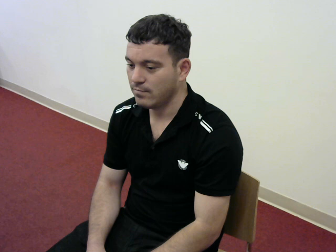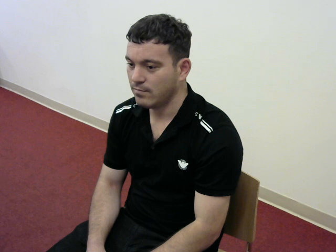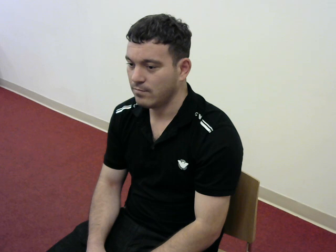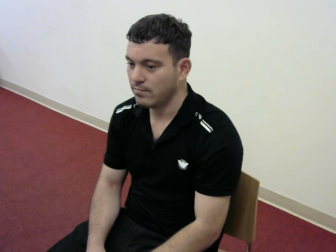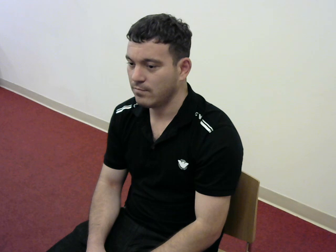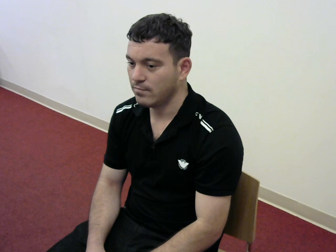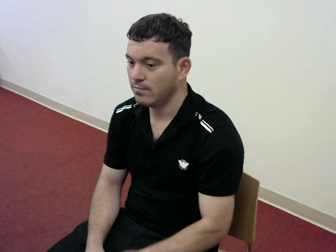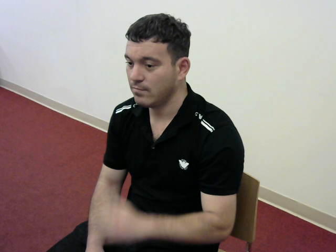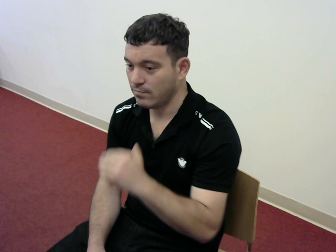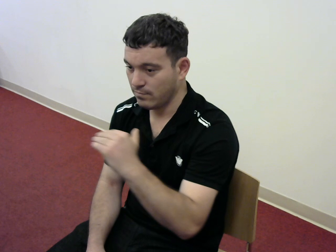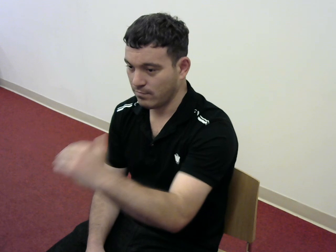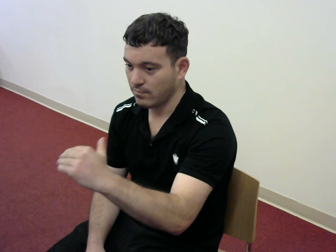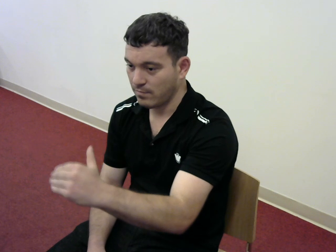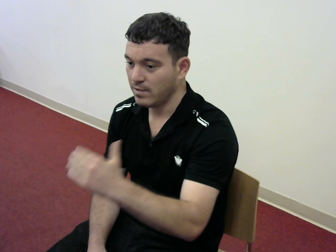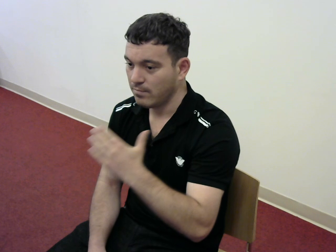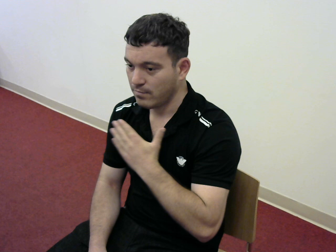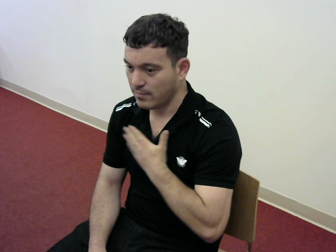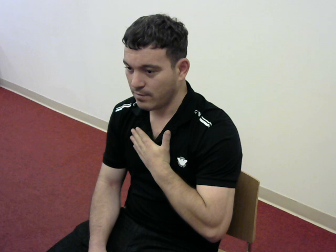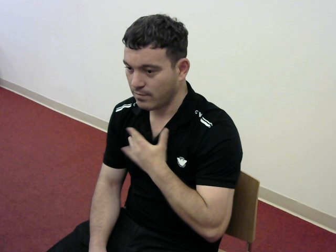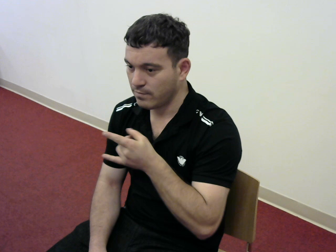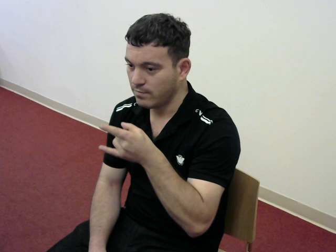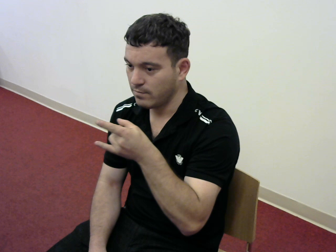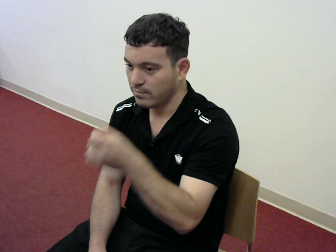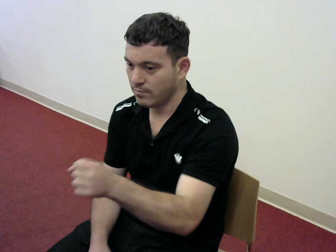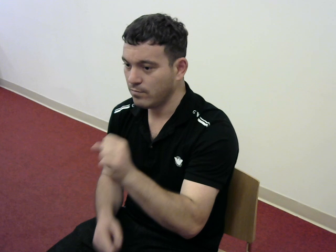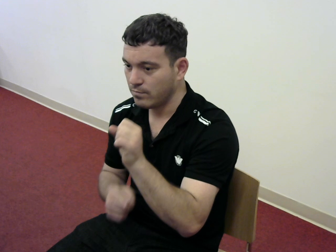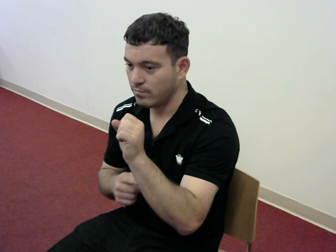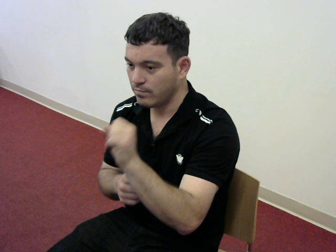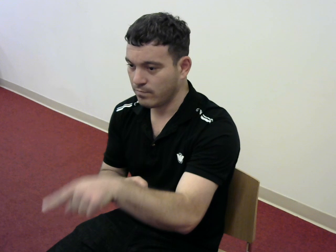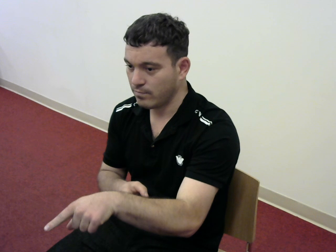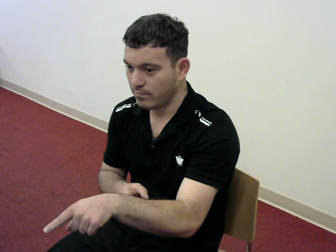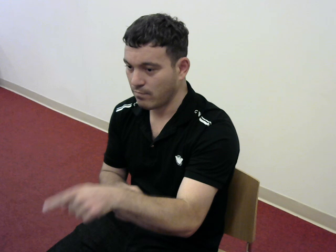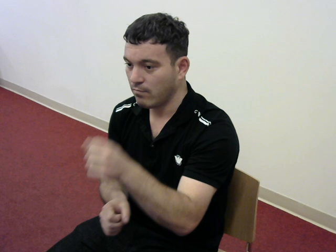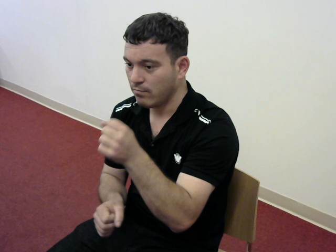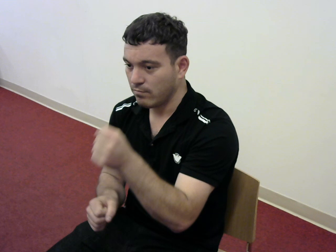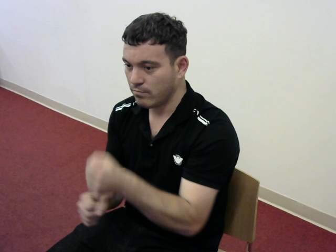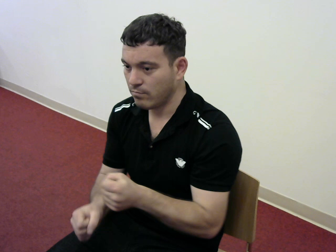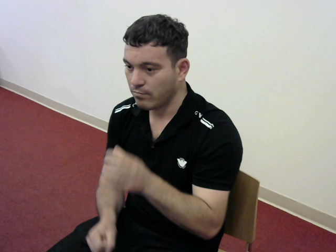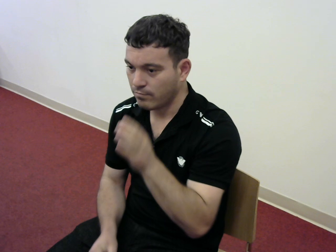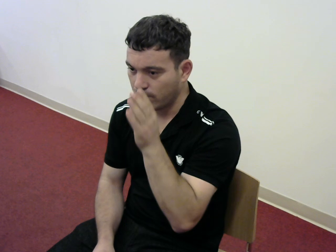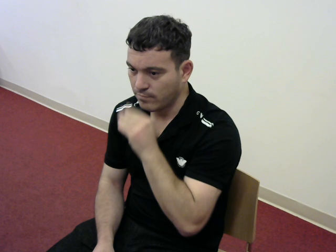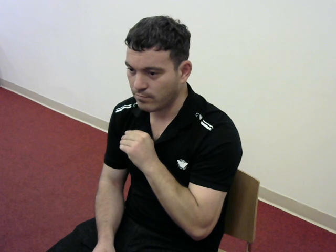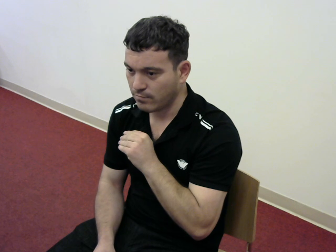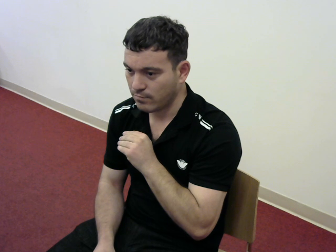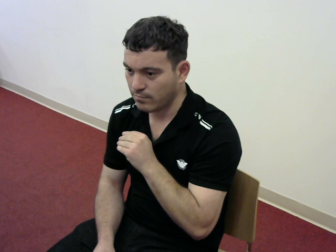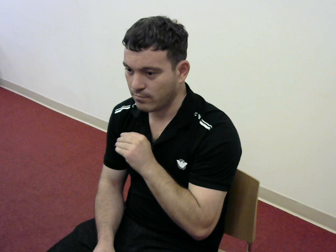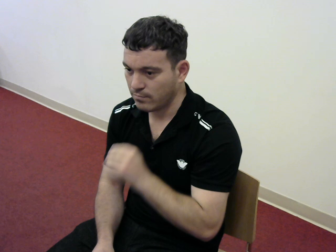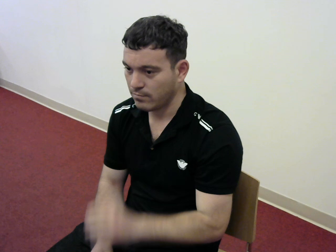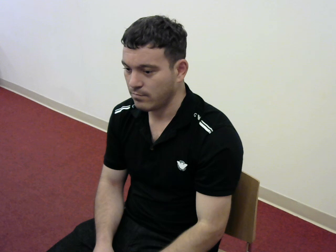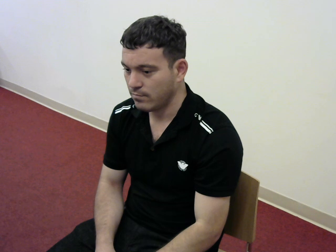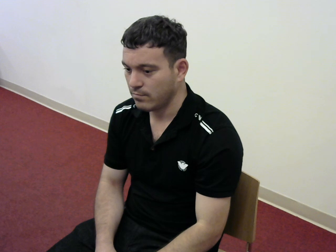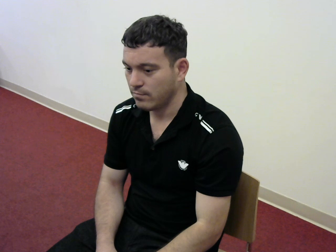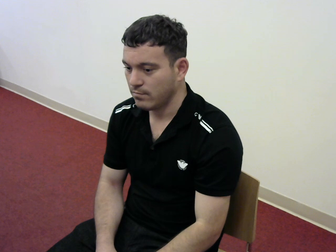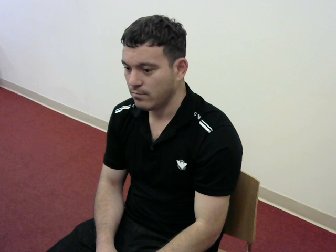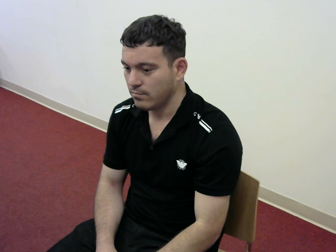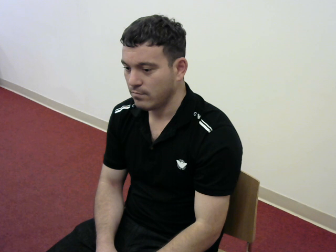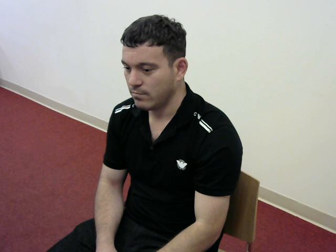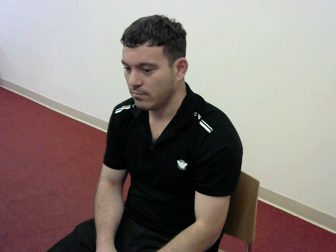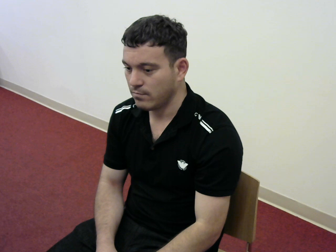Siz mənə taksi sifariş edə bilərsinizmi?